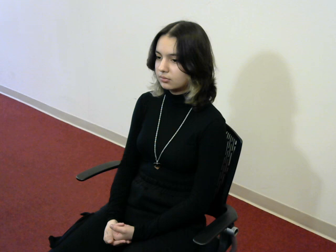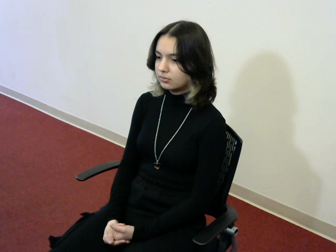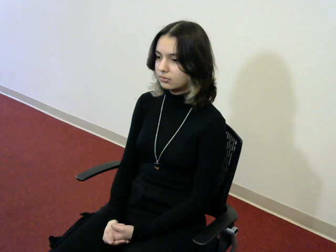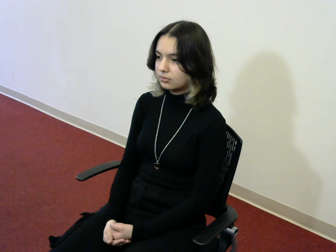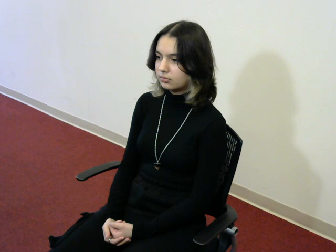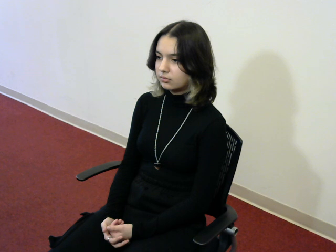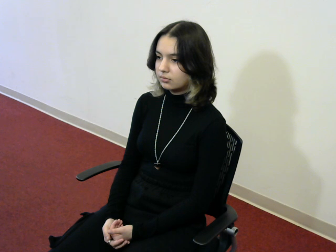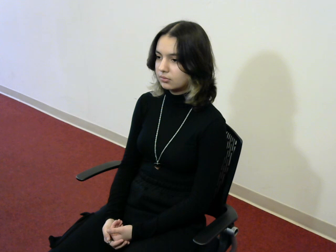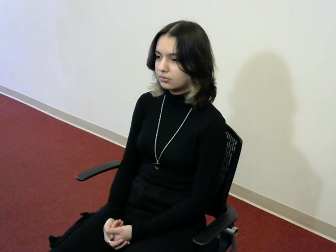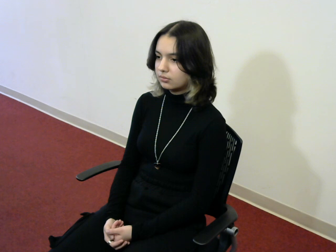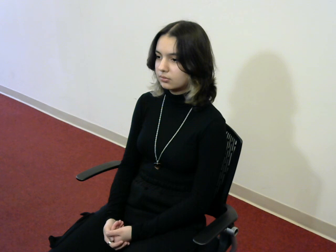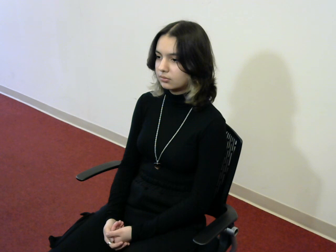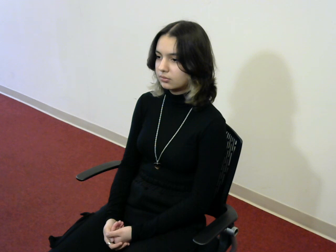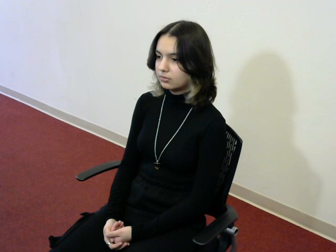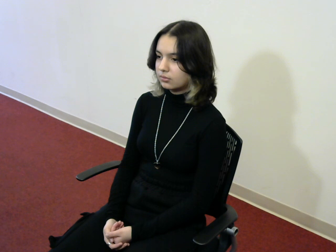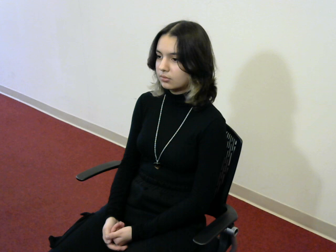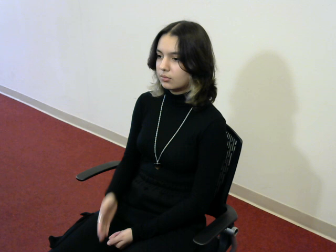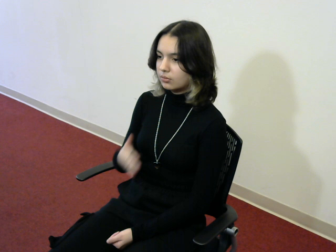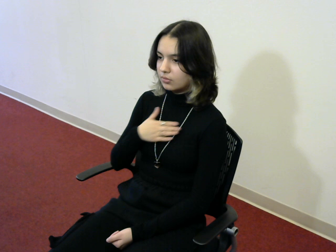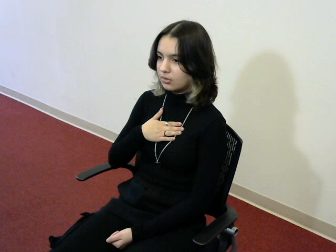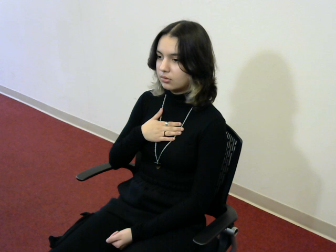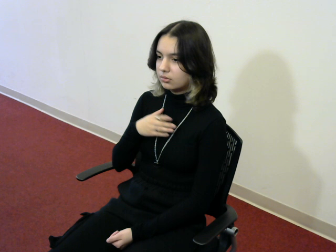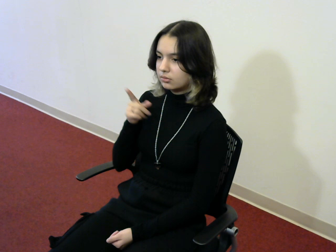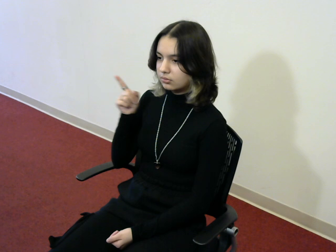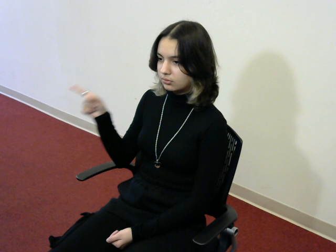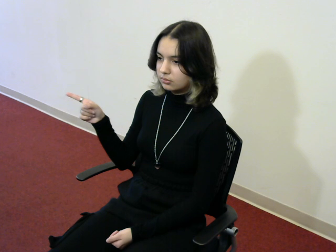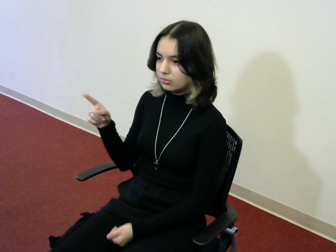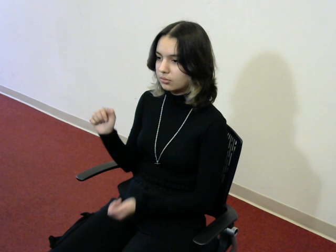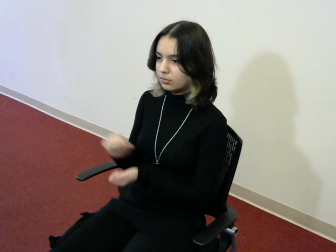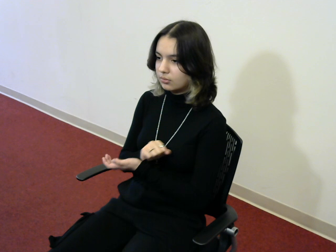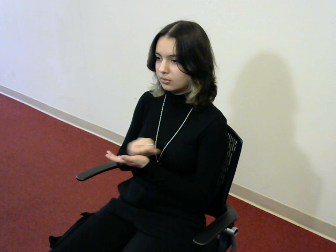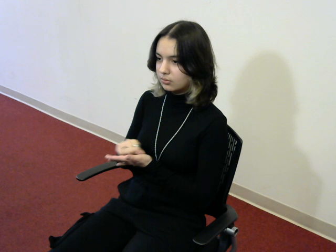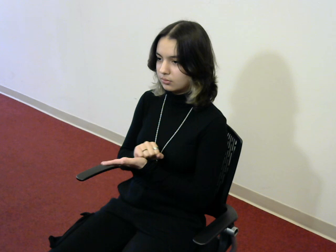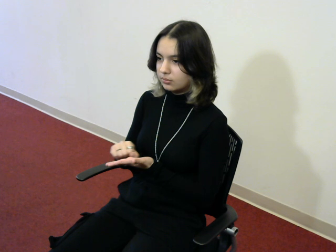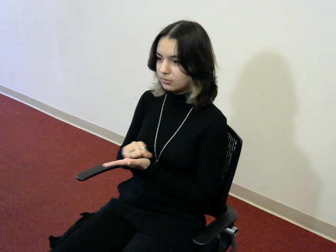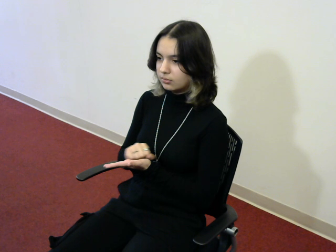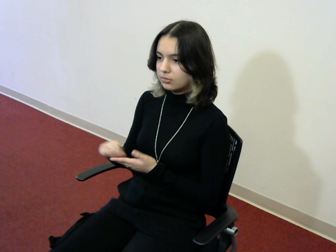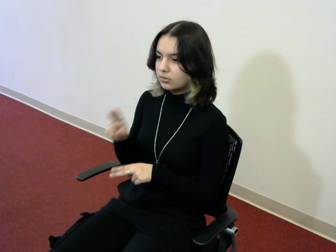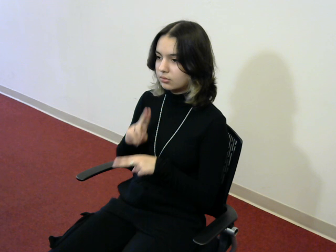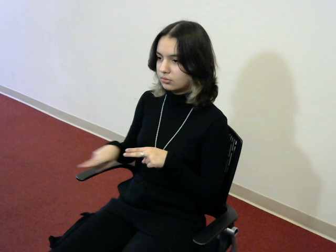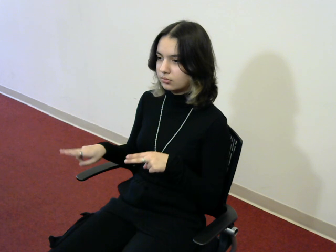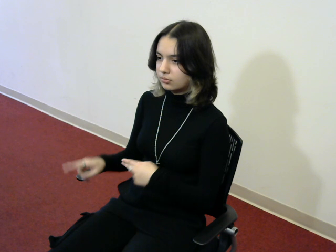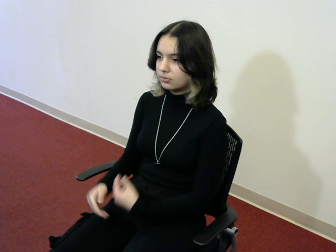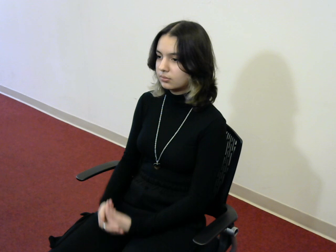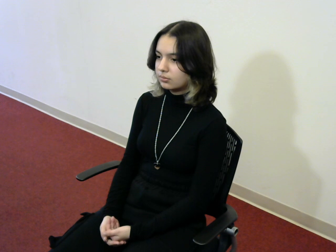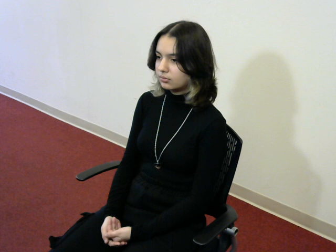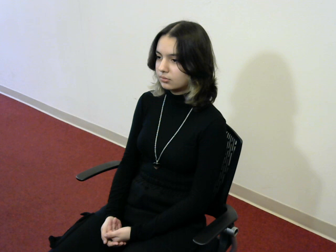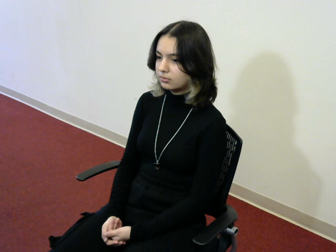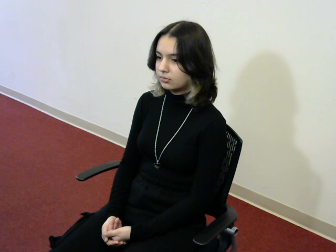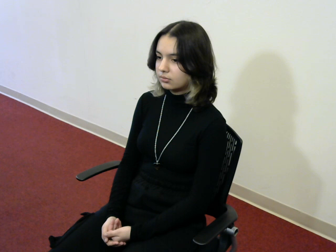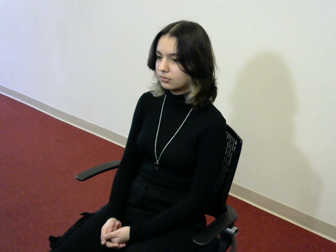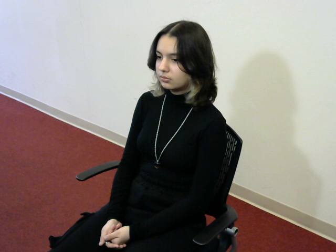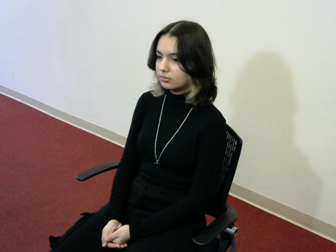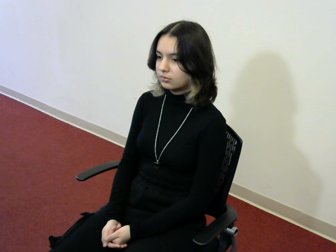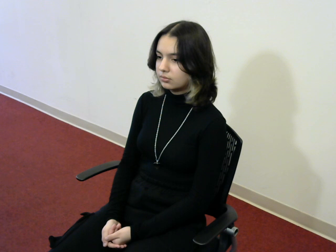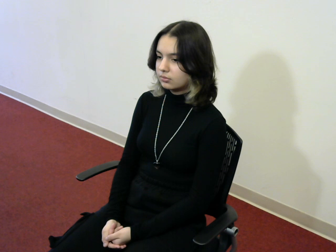Mən o sənədi itirmişdim